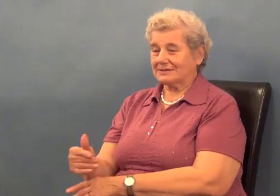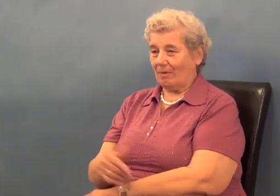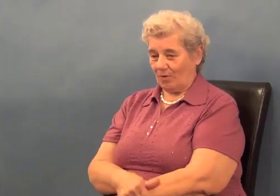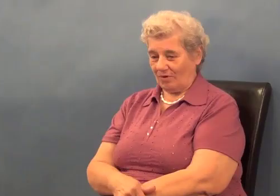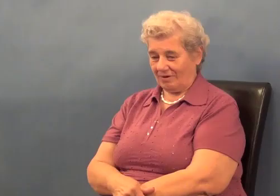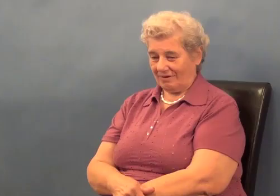A co się stało dalej?